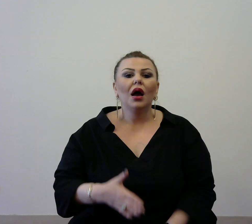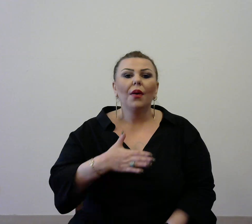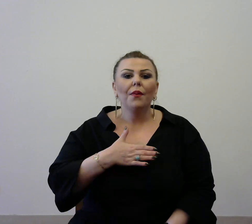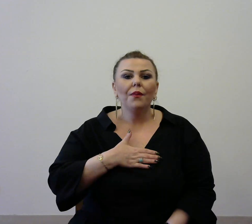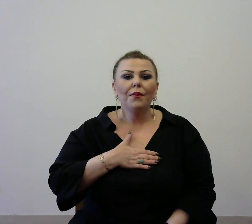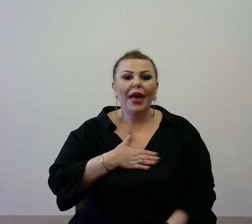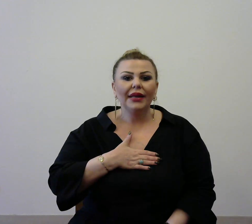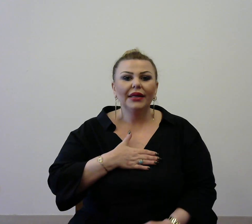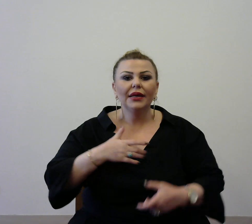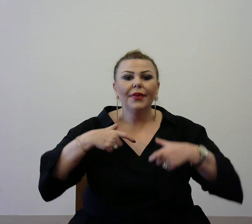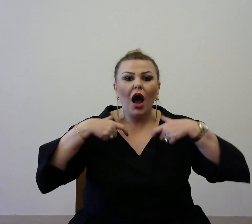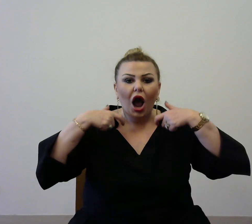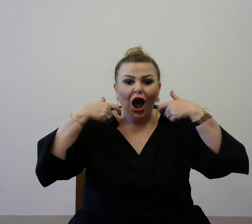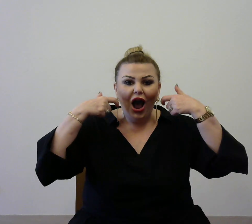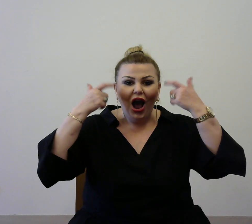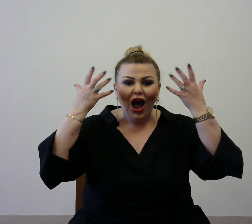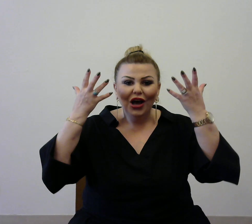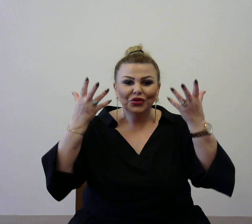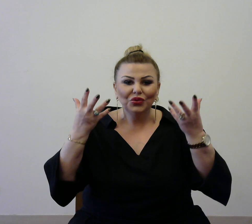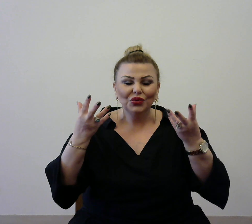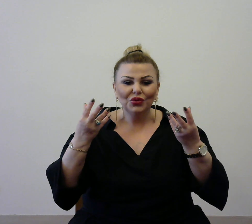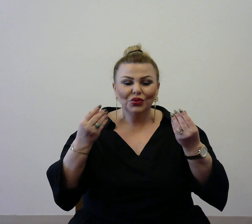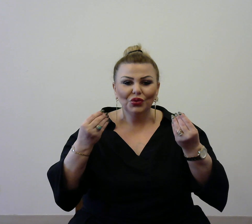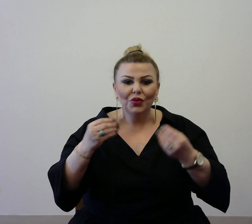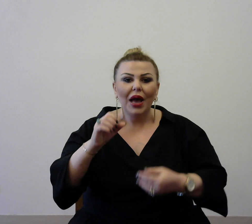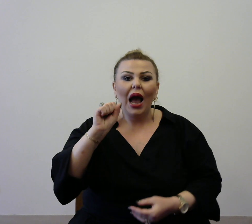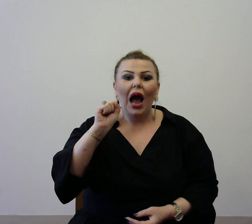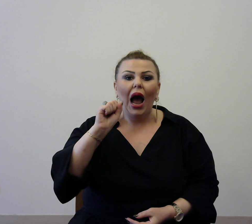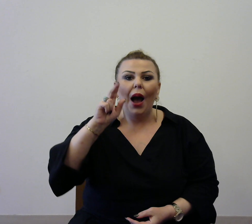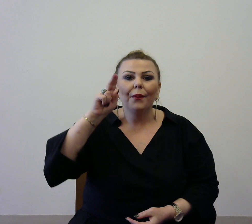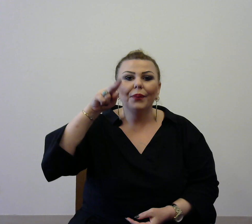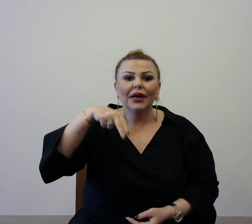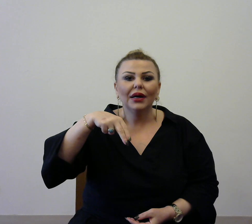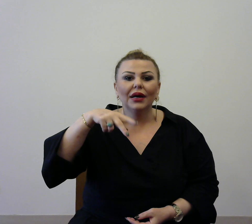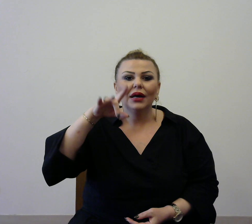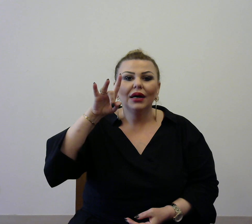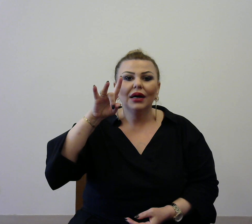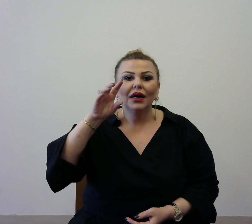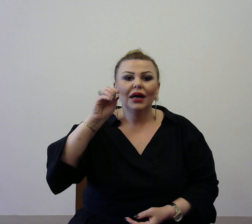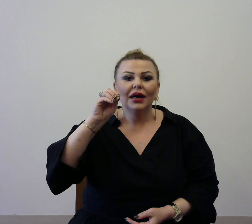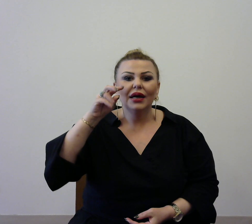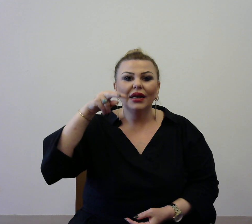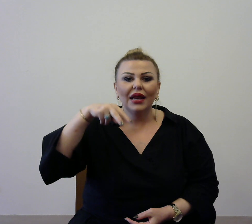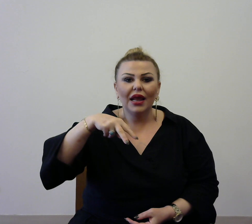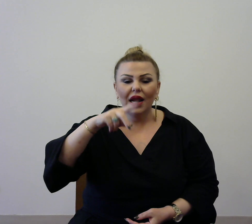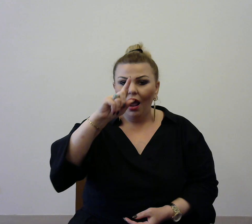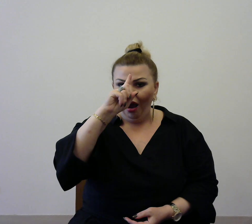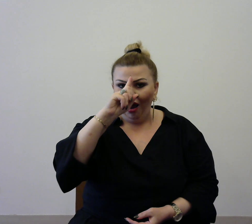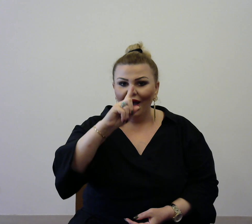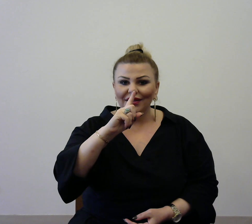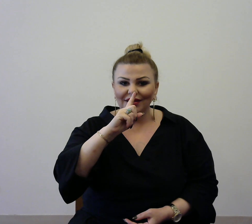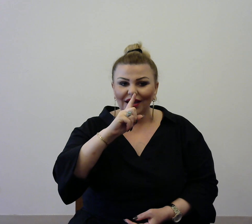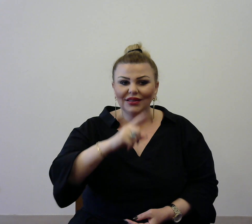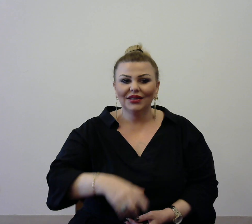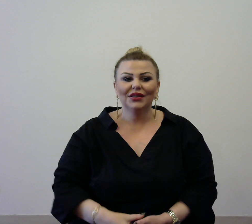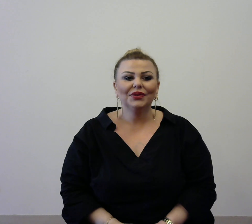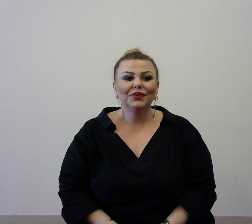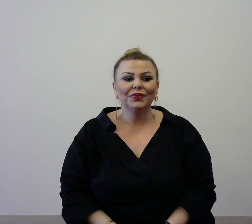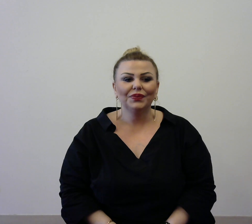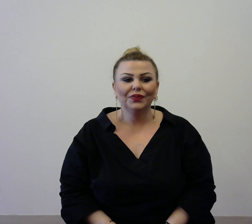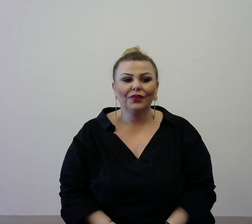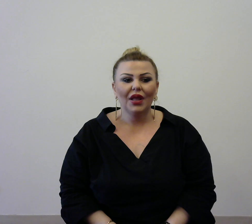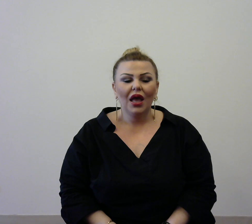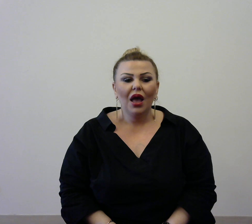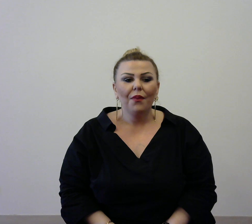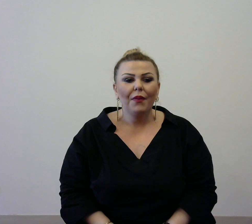Mənim ad günüm aprel ayındadır